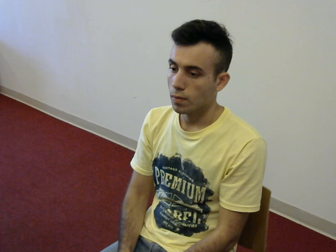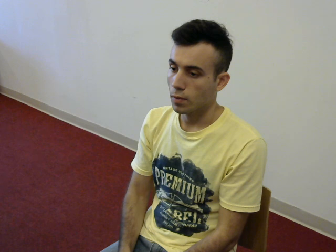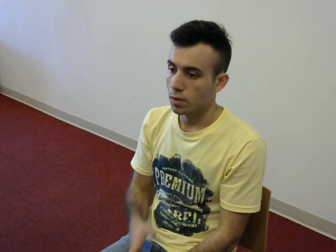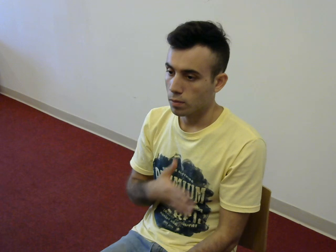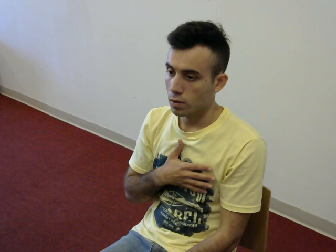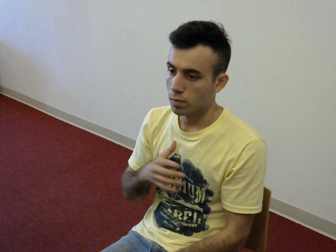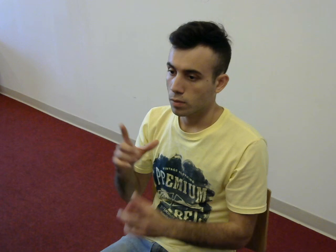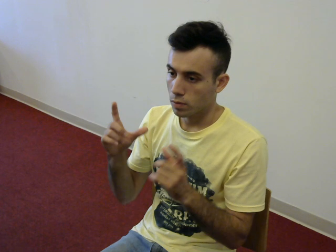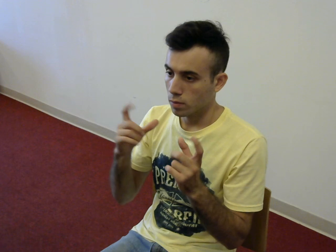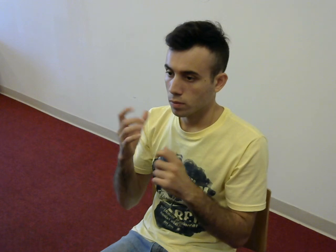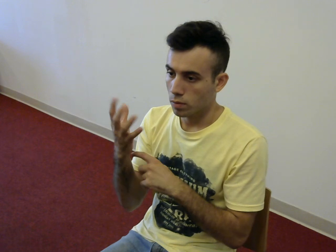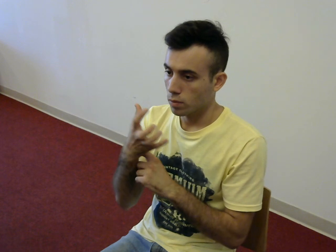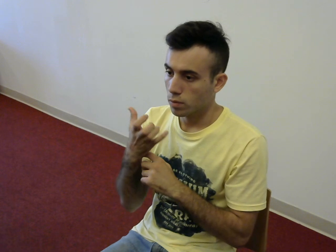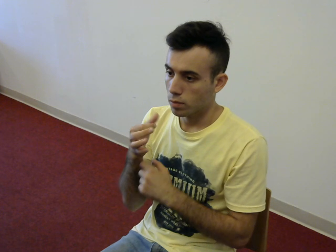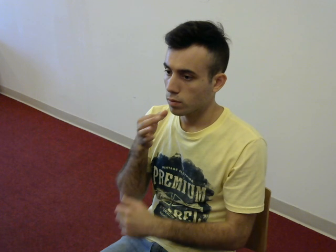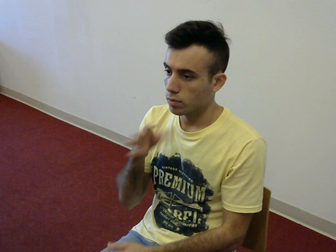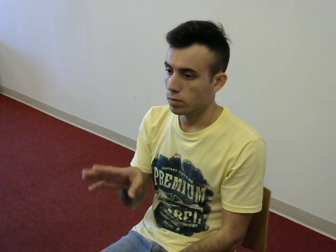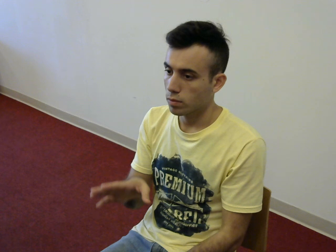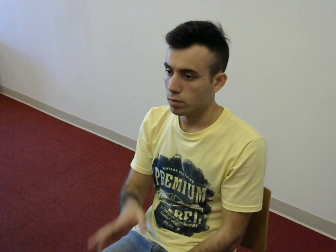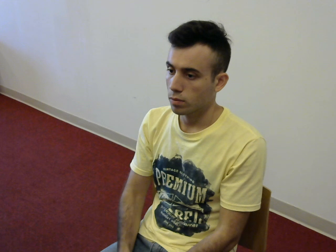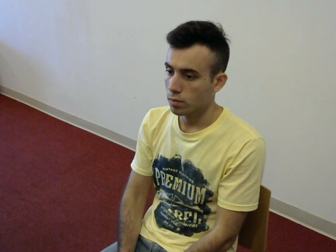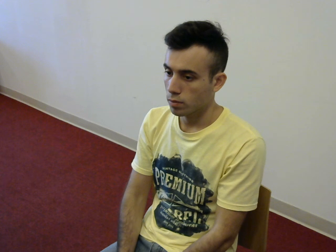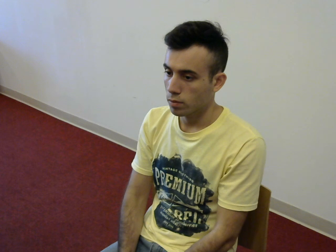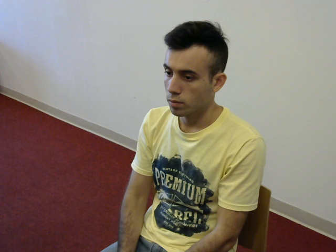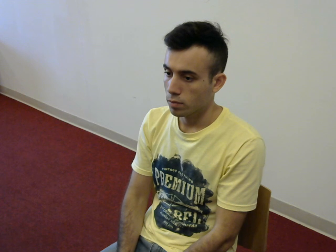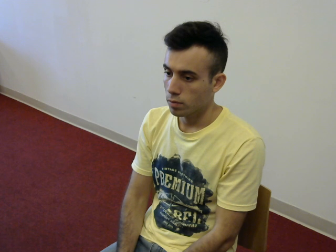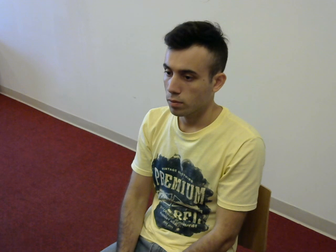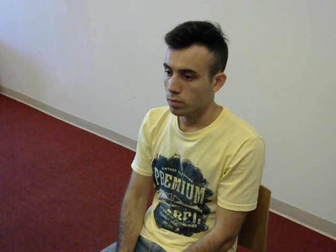Mənim şəkil çəkdirməkdən xoşum gəlir